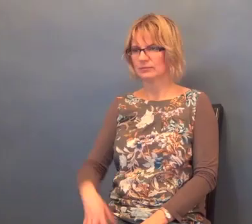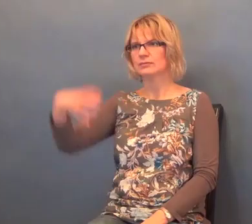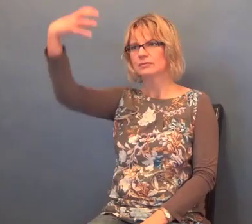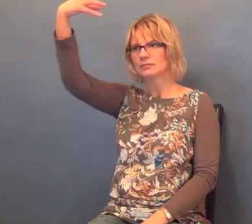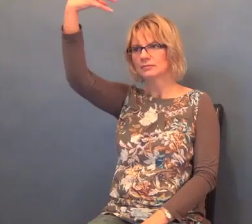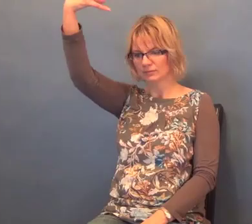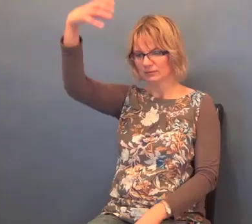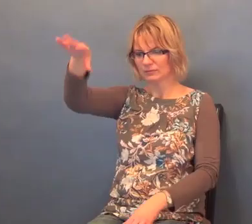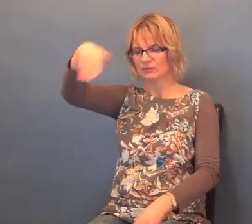Kask.